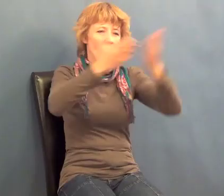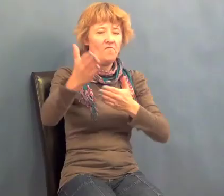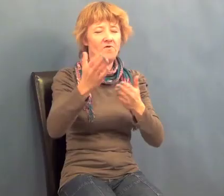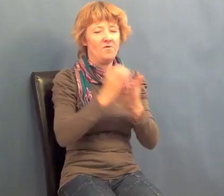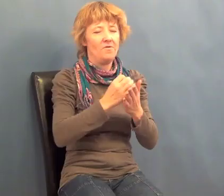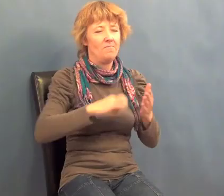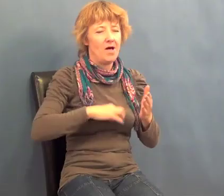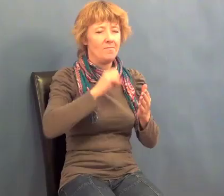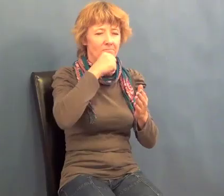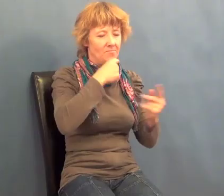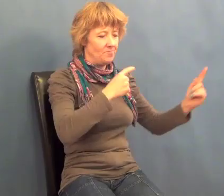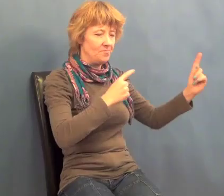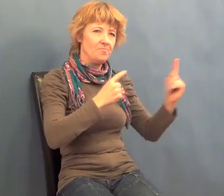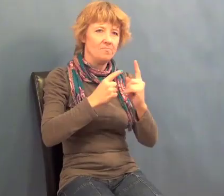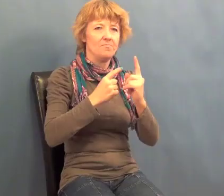Starsza pani przychodzi.